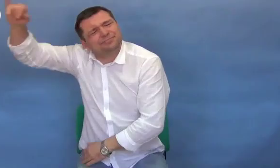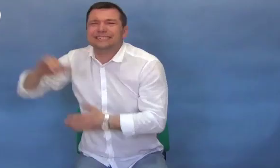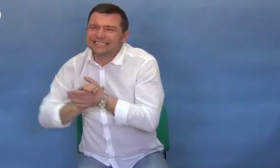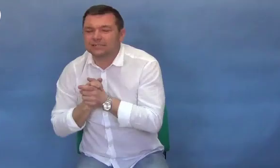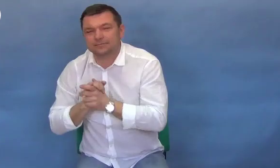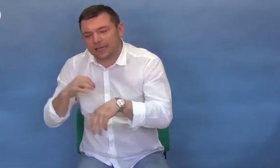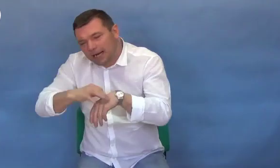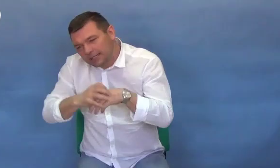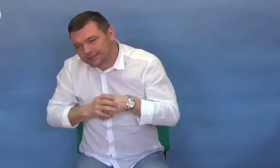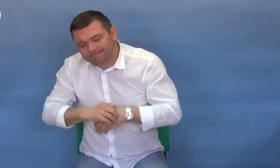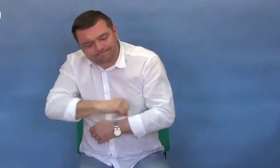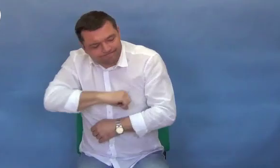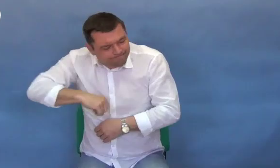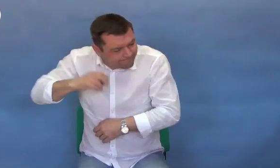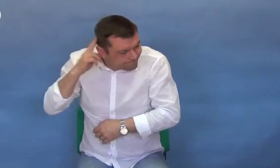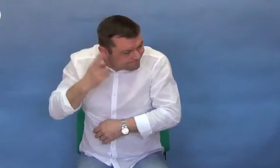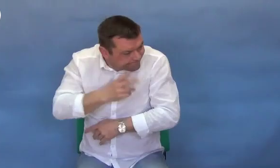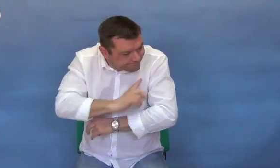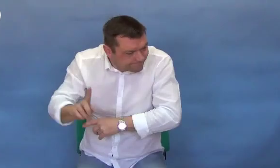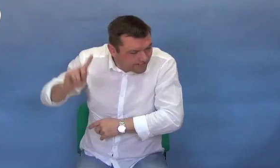Już zacierałem ręce, ale lekarz powiedział, że Głusi nie mogą pracować na wysokości.